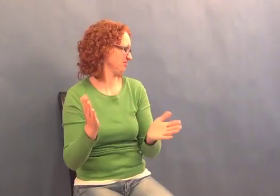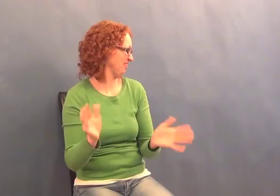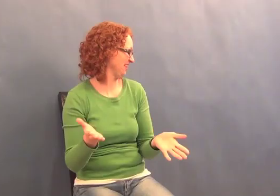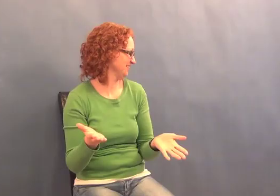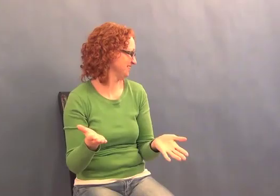Koniec.